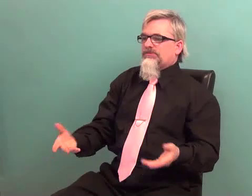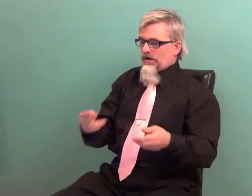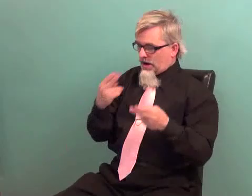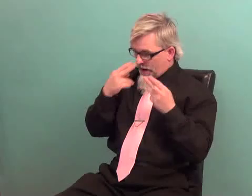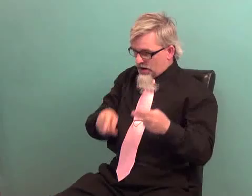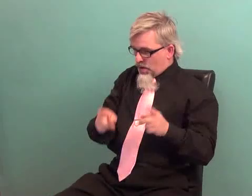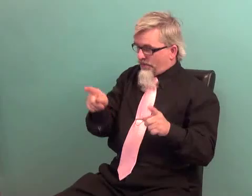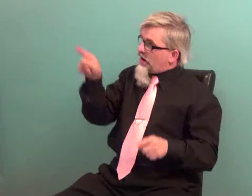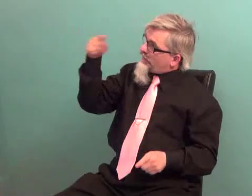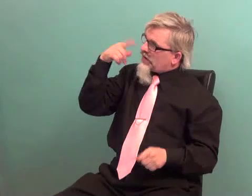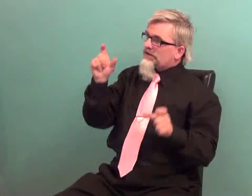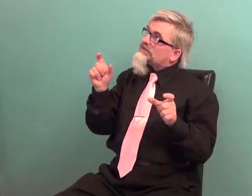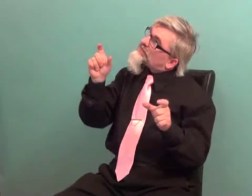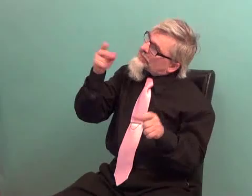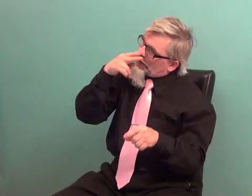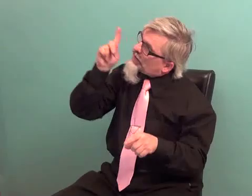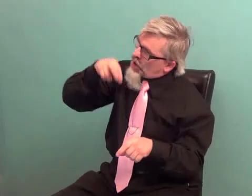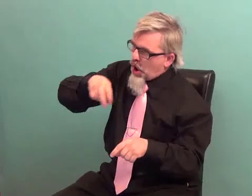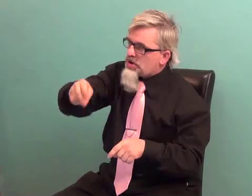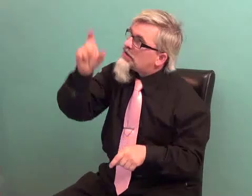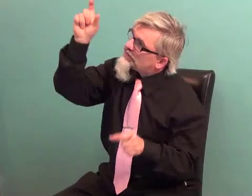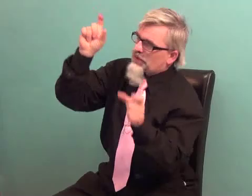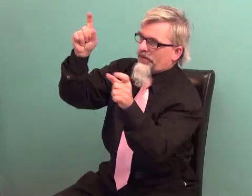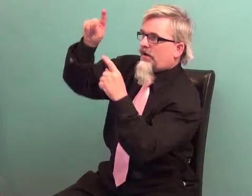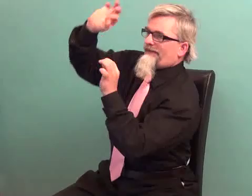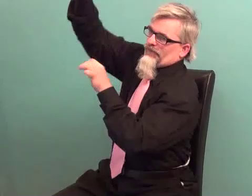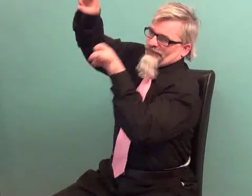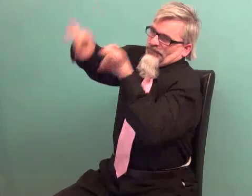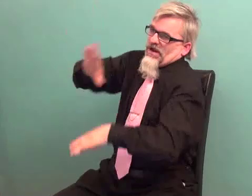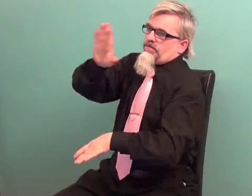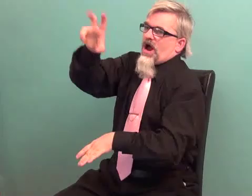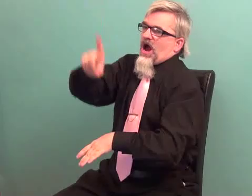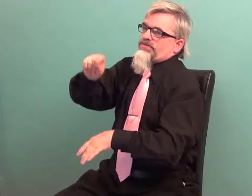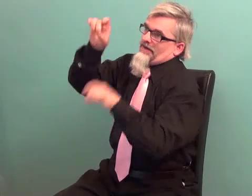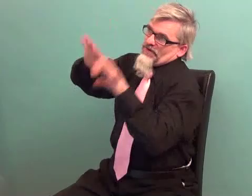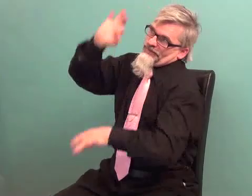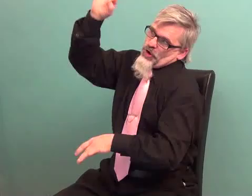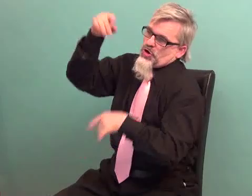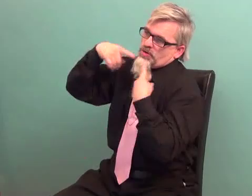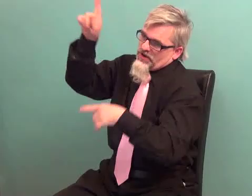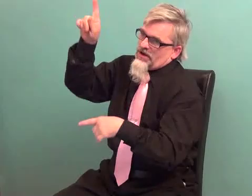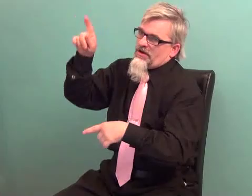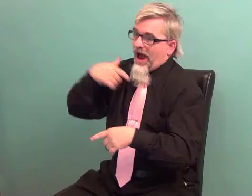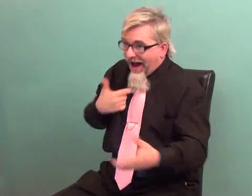Przechodząc tędy należy się patrzeć do góry, czy coś nie spada, bo jakby coś na kogoś spadło, to wina leży po stronie tych robotników bo nie przestrzegali zasad BHP.